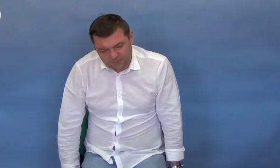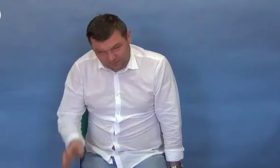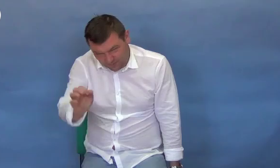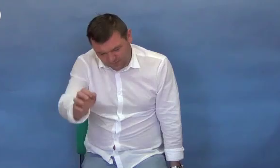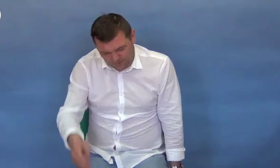Dobrze.